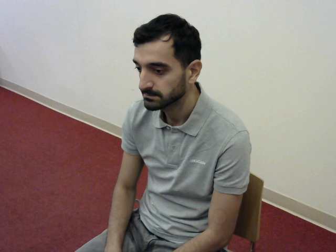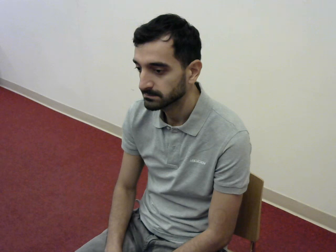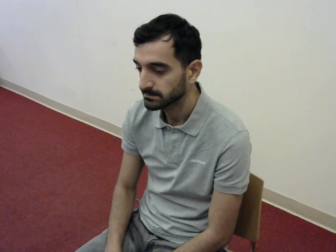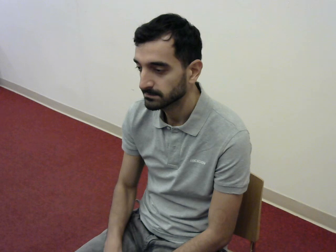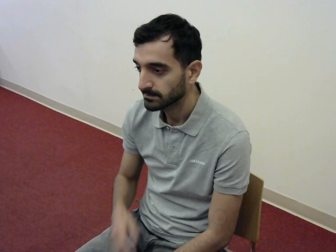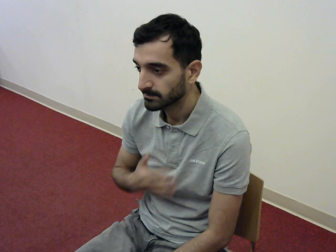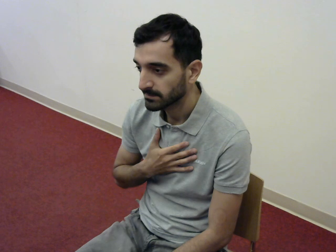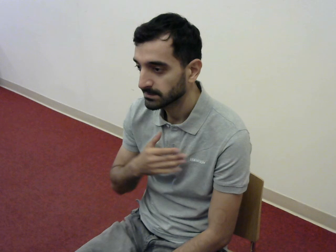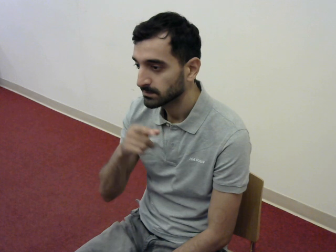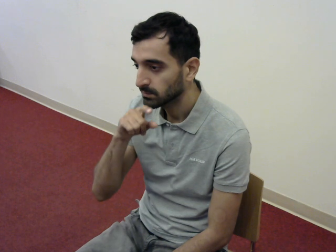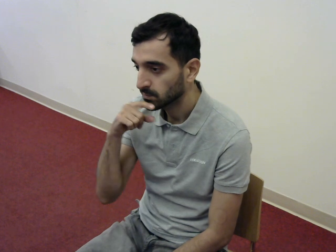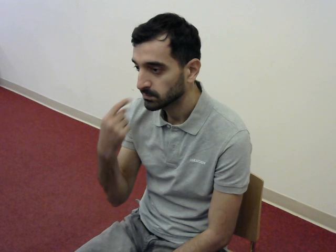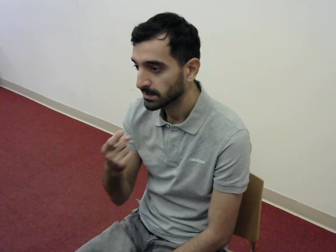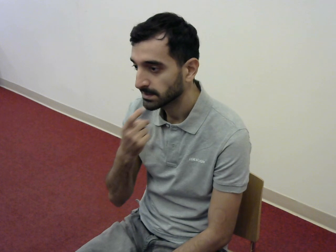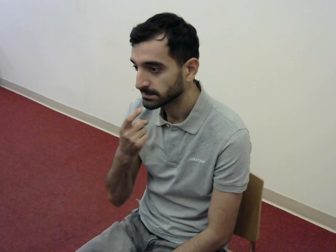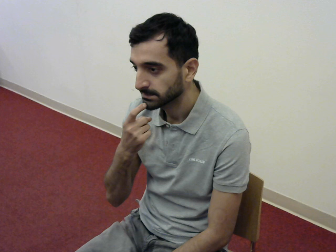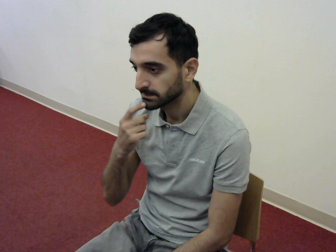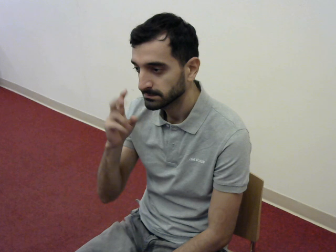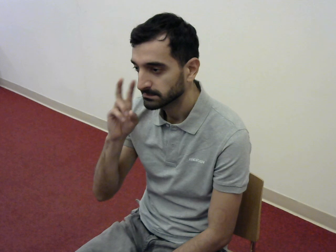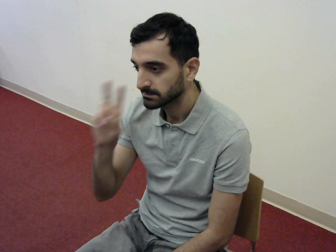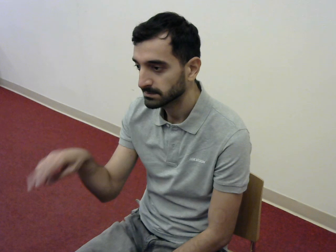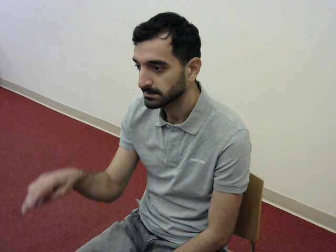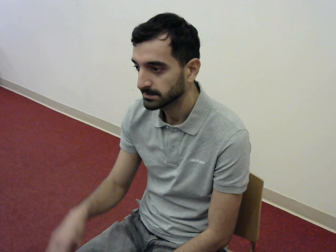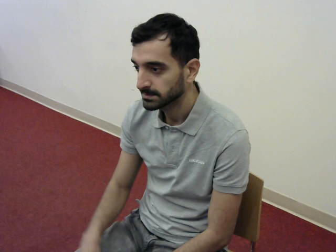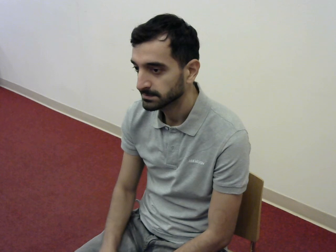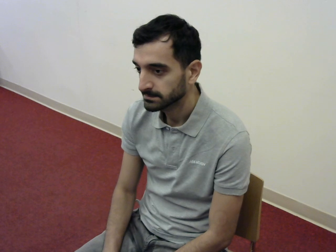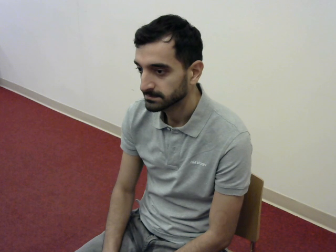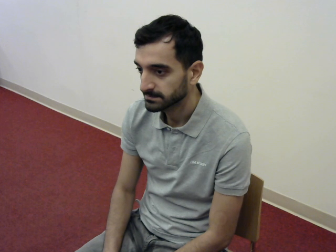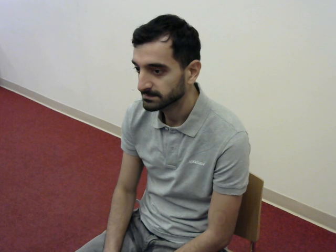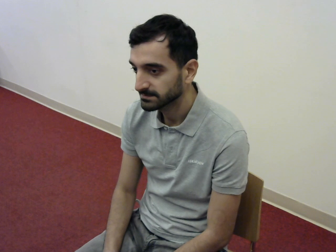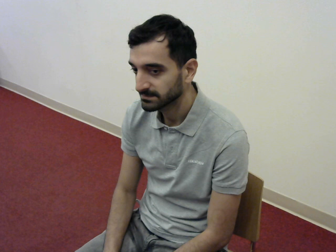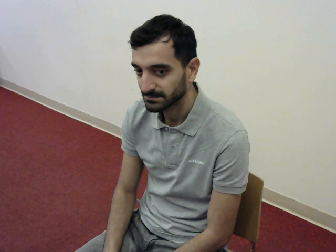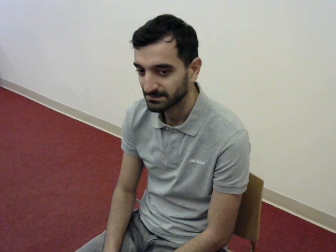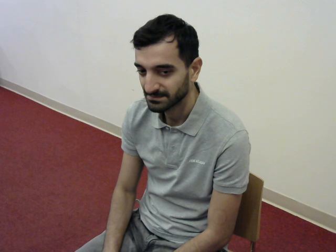Mən rus dilini bilmirəm